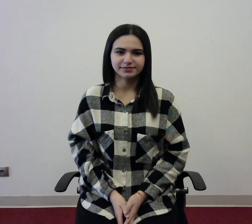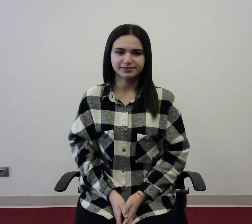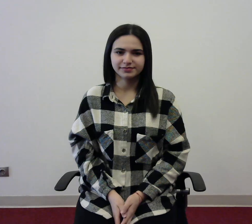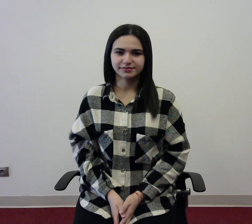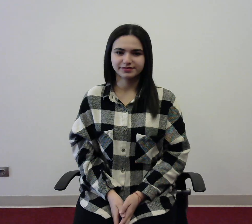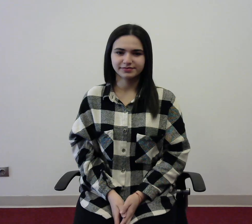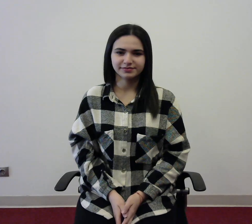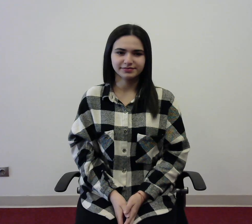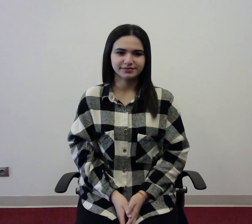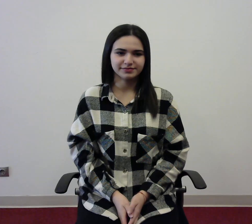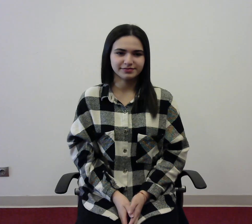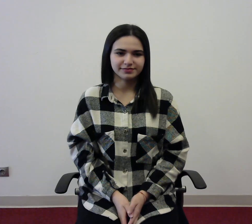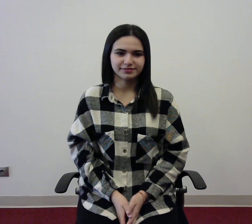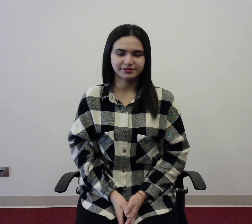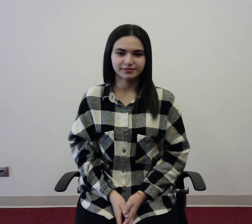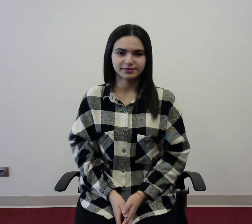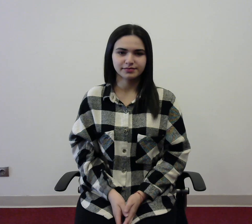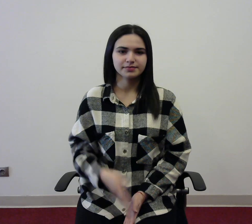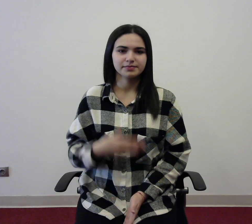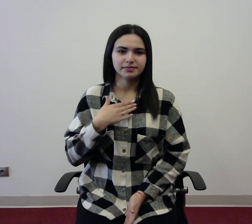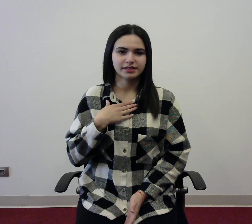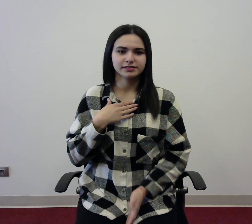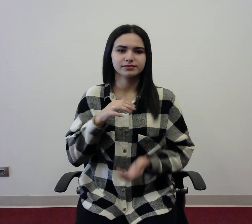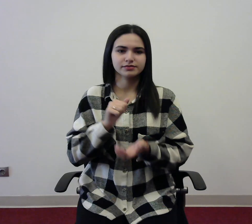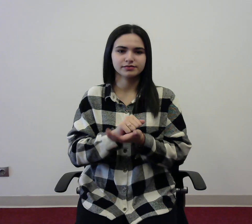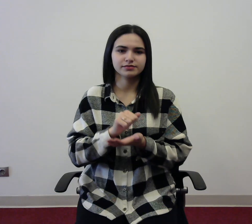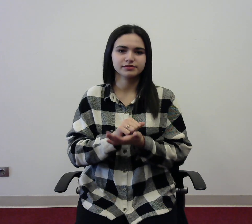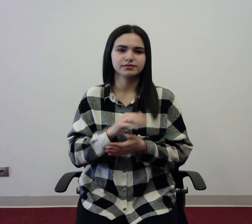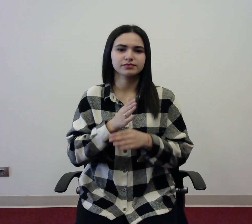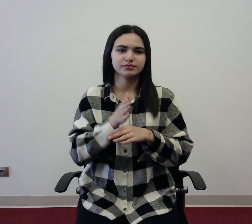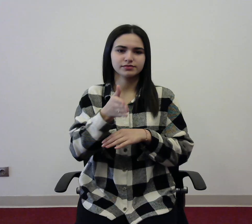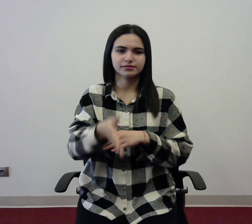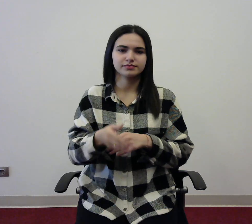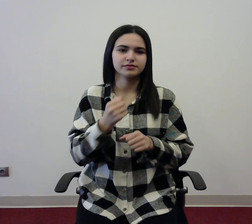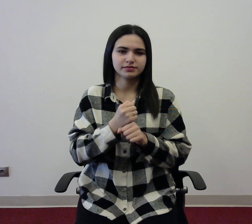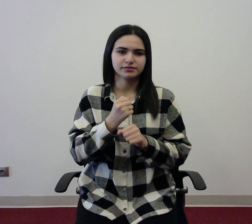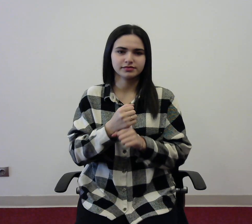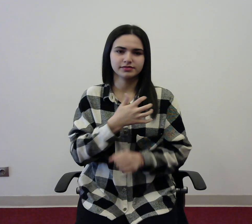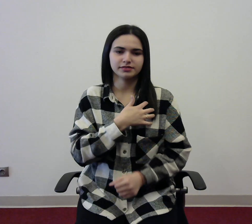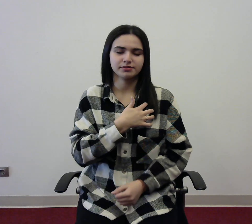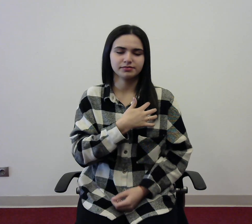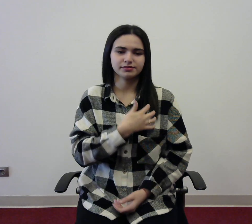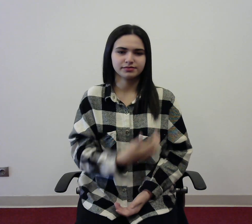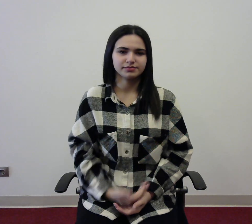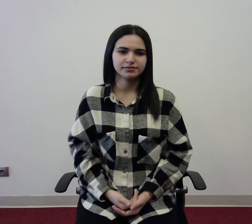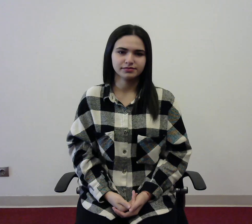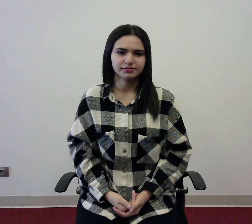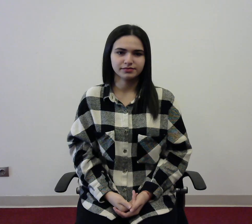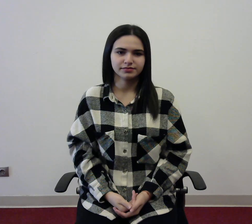Mən məşğulluğa müraciət etmək istəyirəm